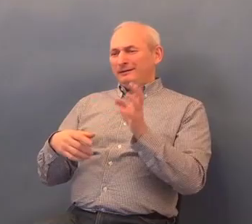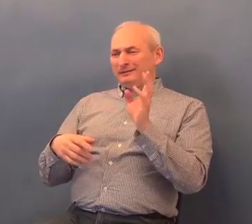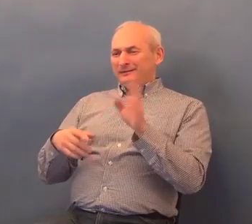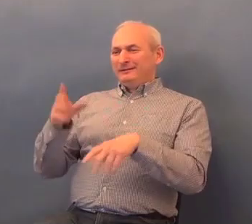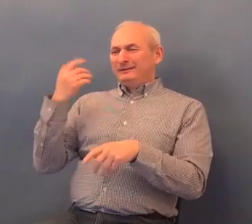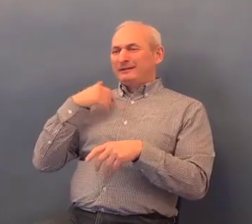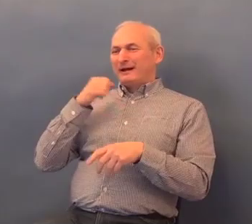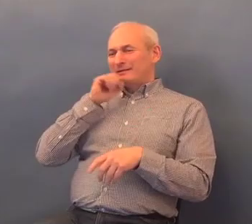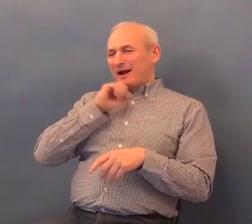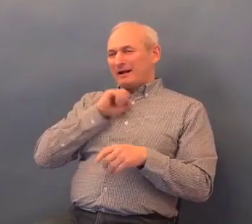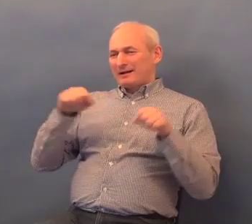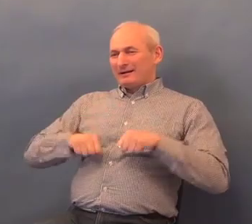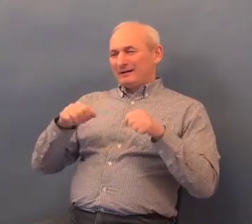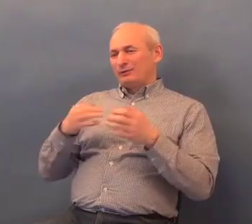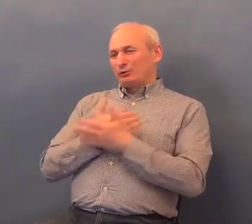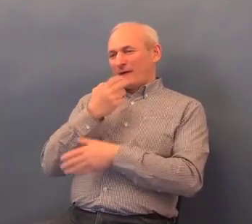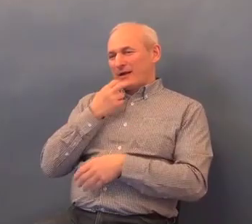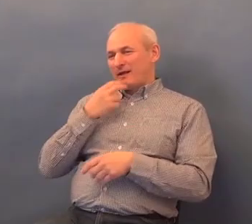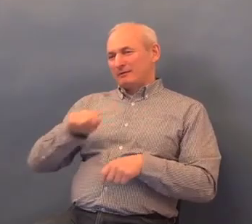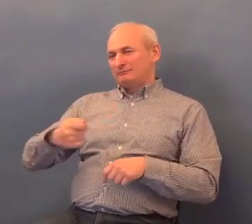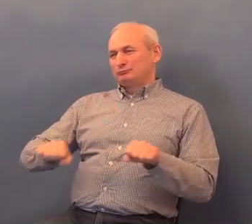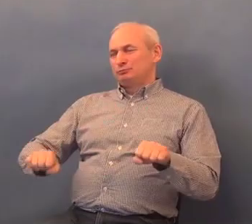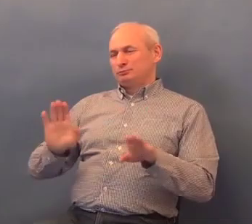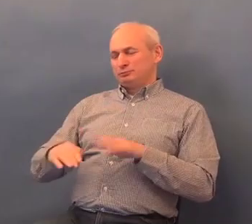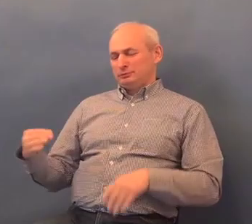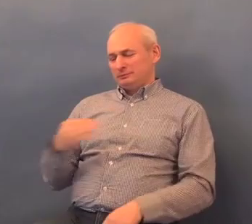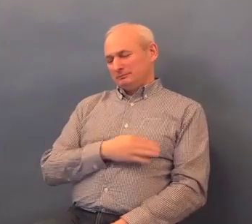Dawniej, stara drezyna, a teraz jest nowy - elektryczny pojazd. Odpalasz i jedziesz.